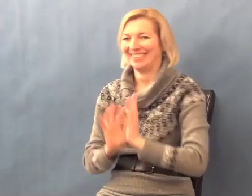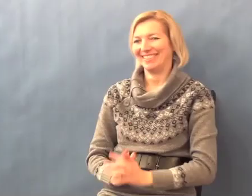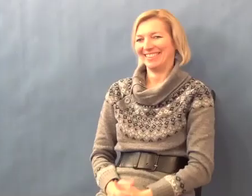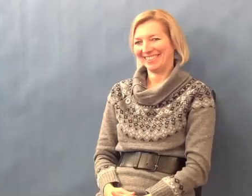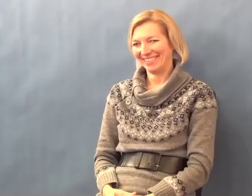Tyle.